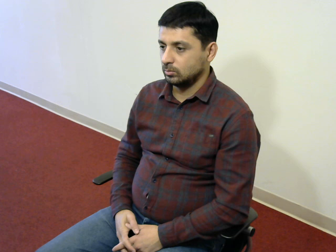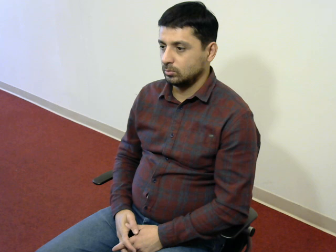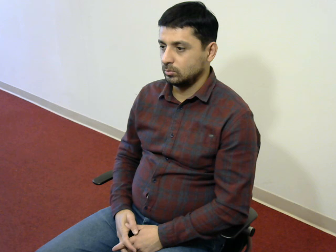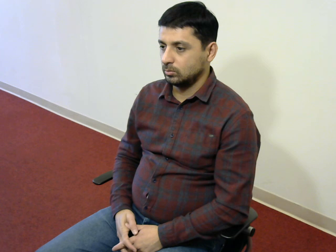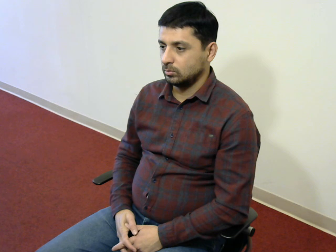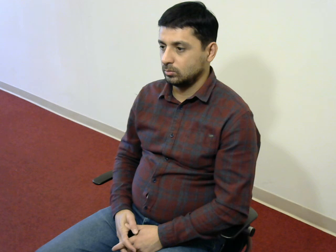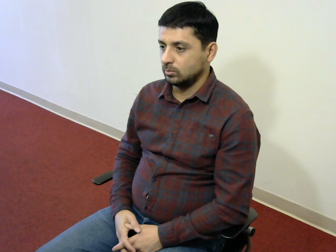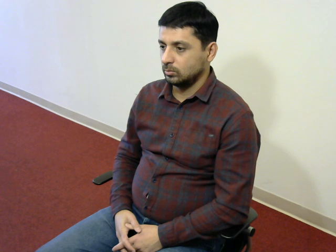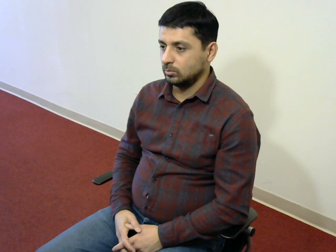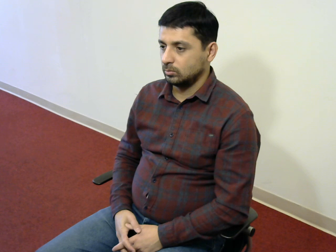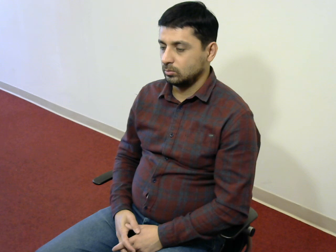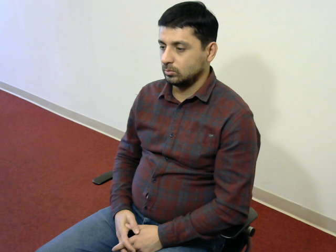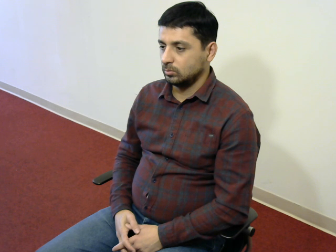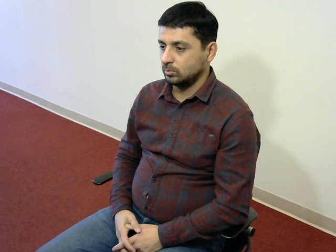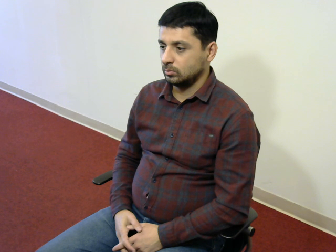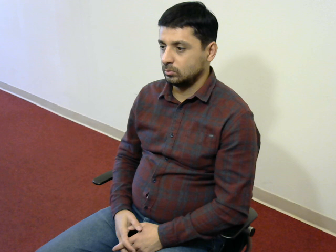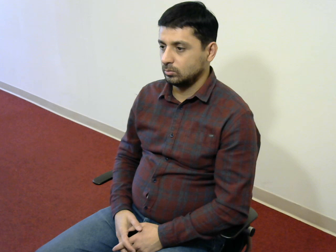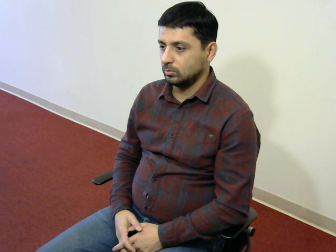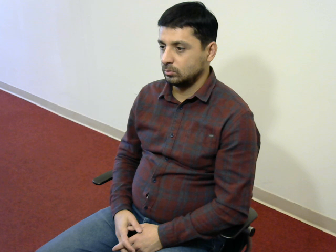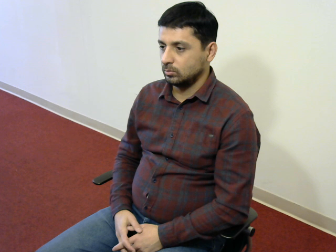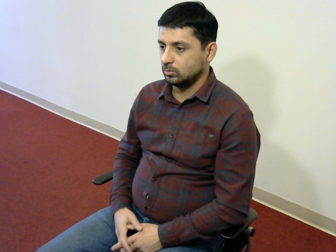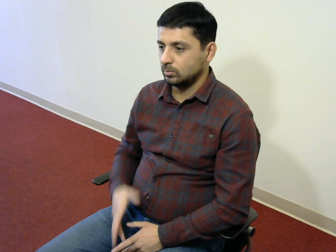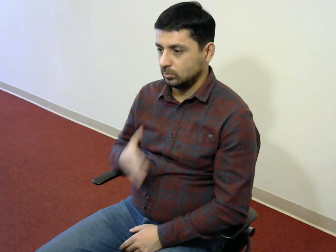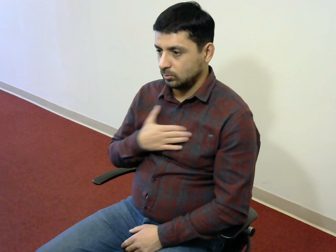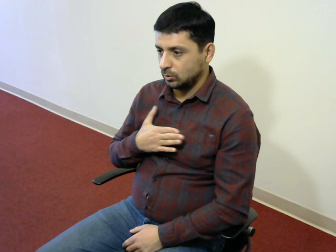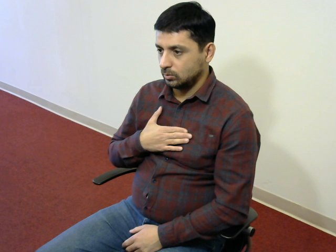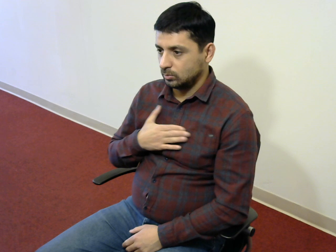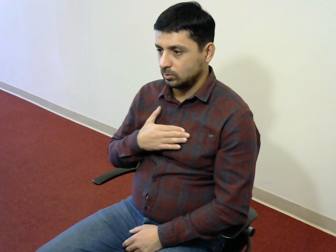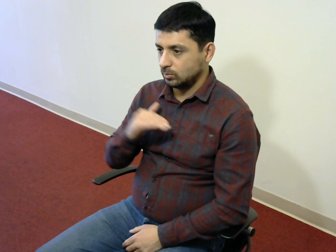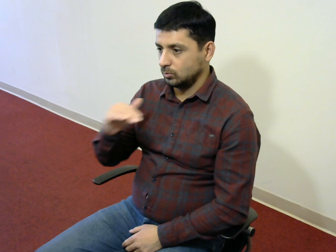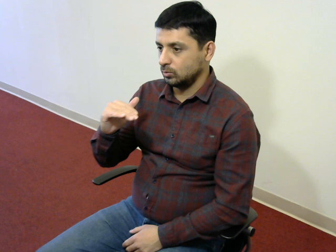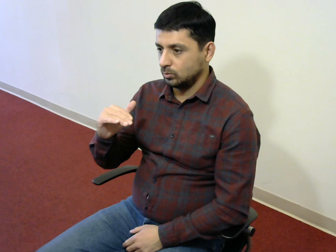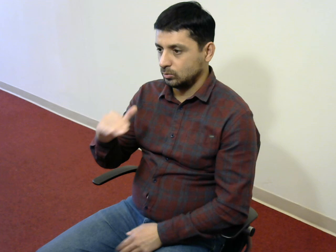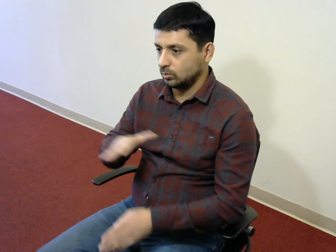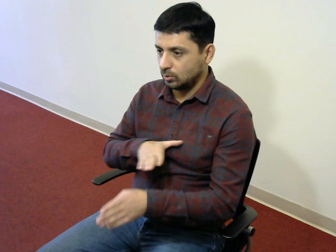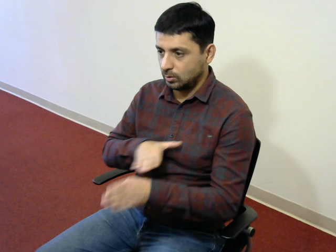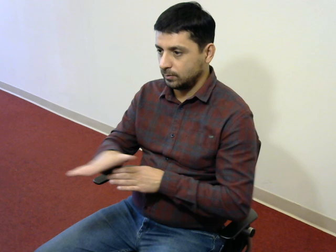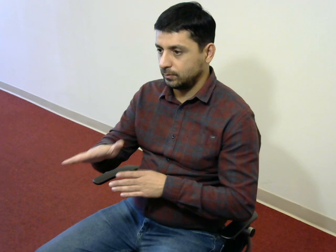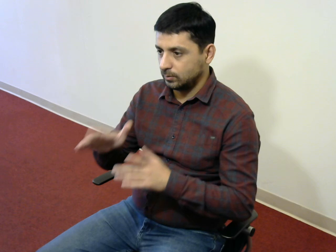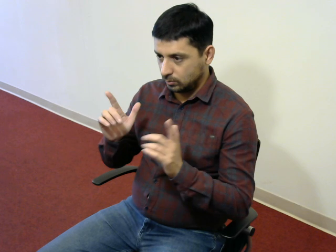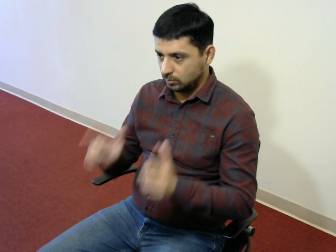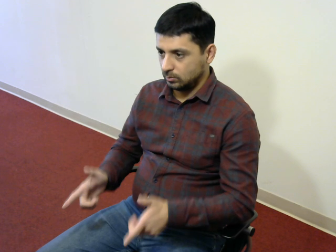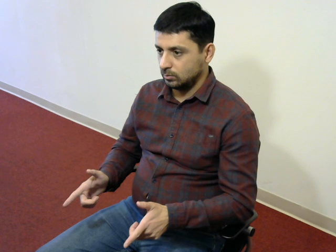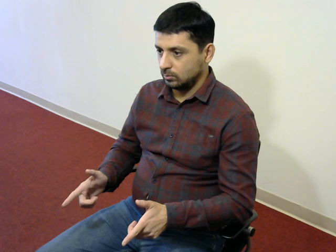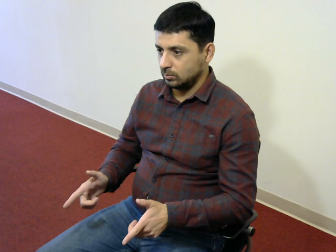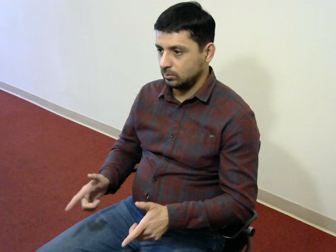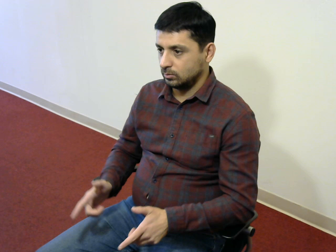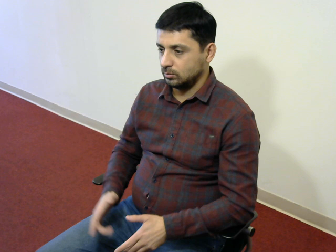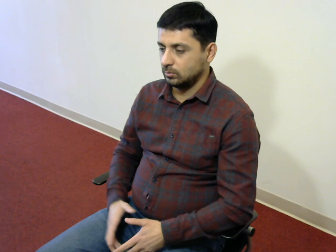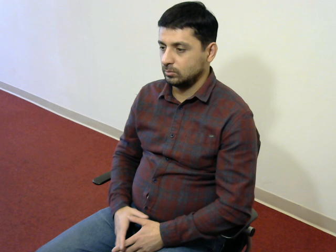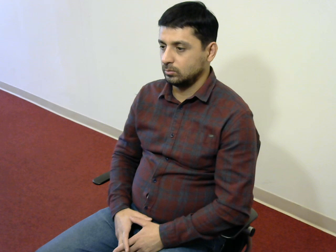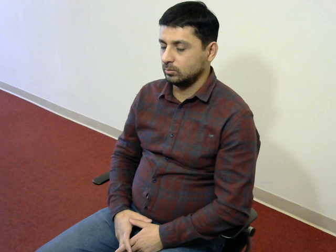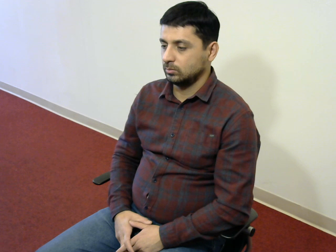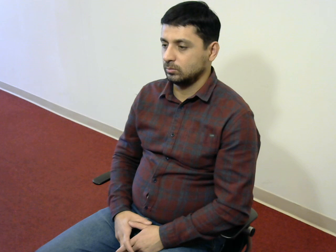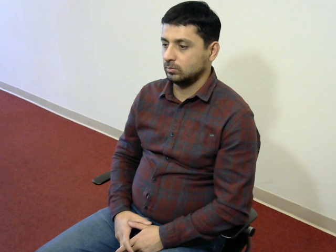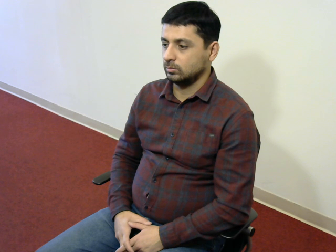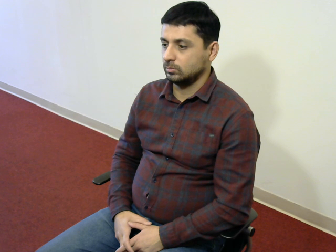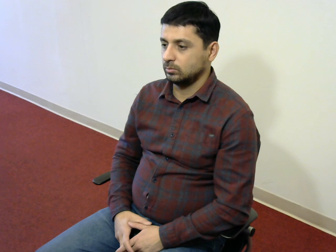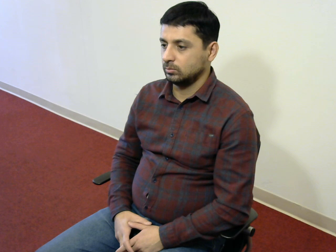Mən sizinlə tamamilə razıyam